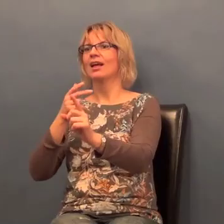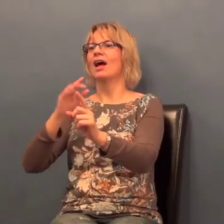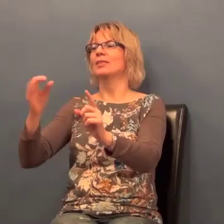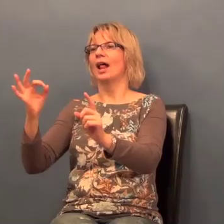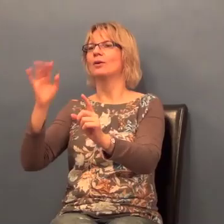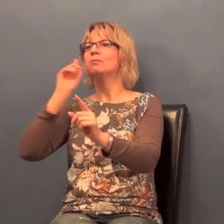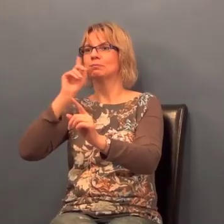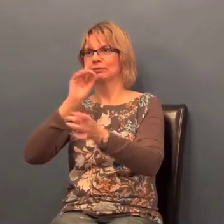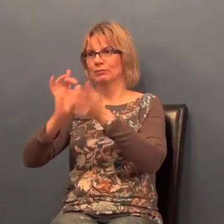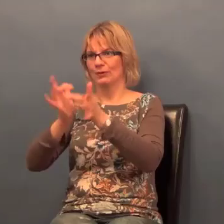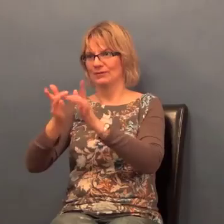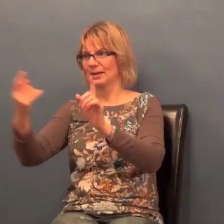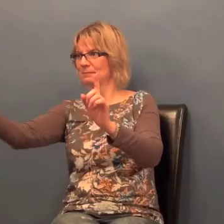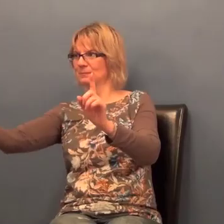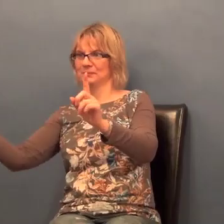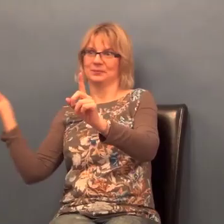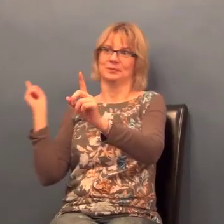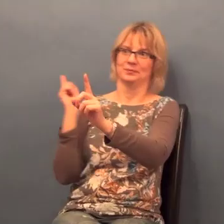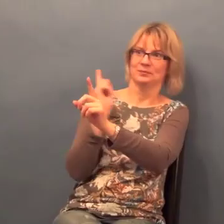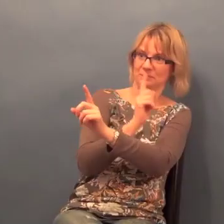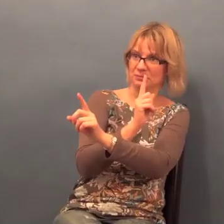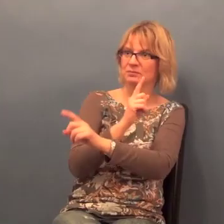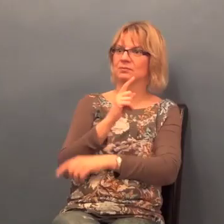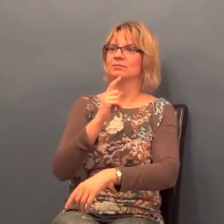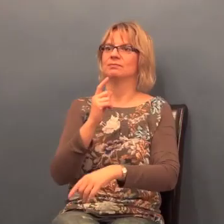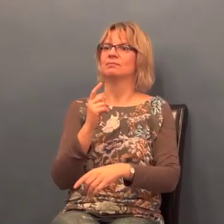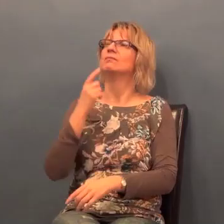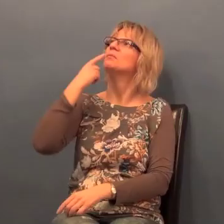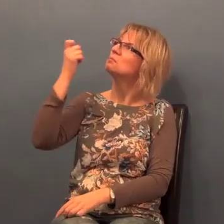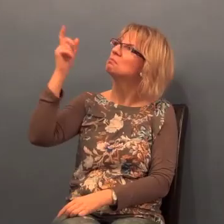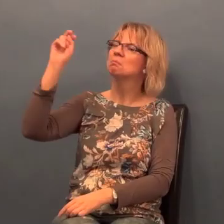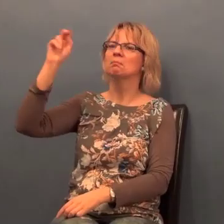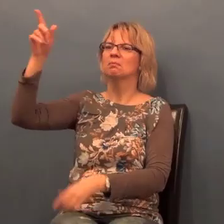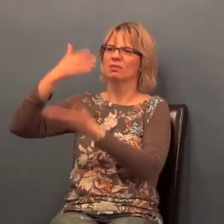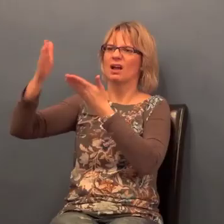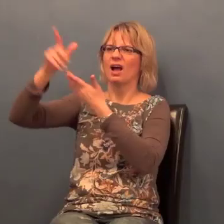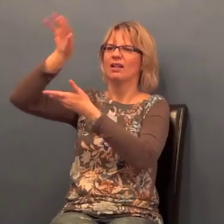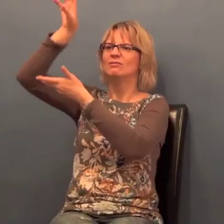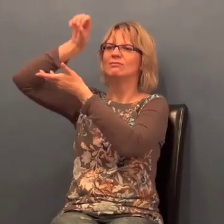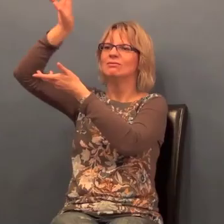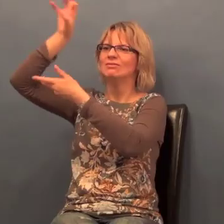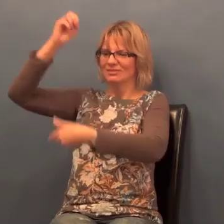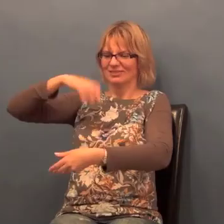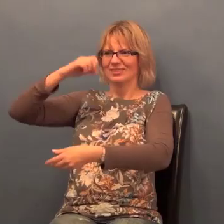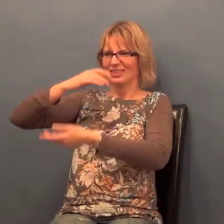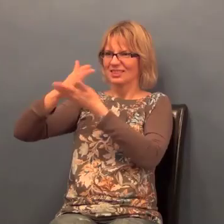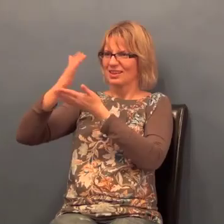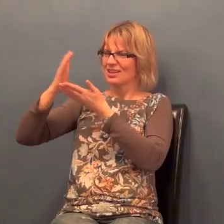A teraz przejeżdża na rowerze chłopiec i widzi pana zbierającego gruszki.